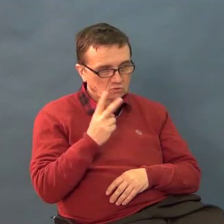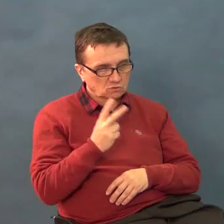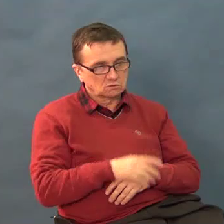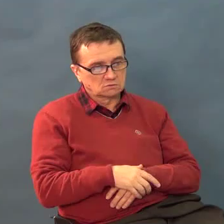Drugiego.